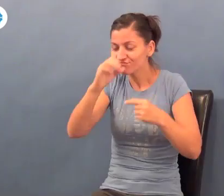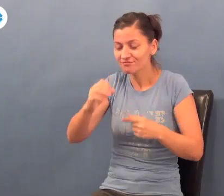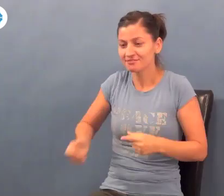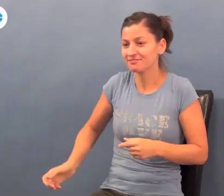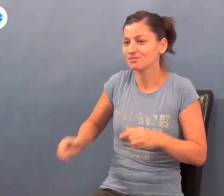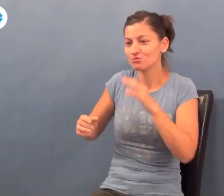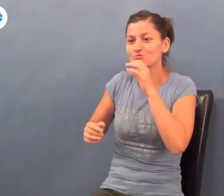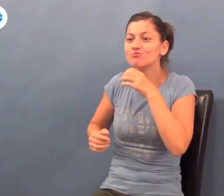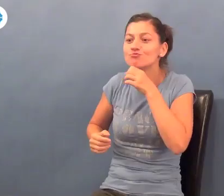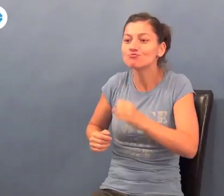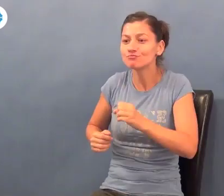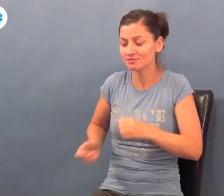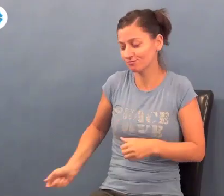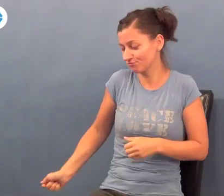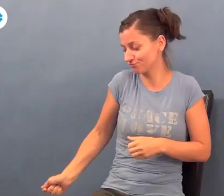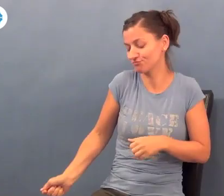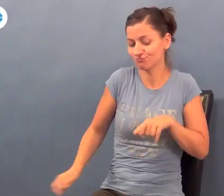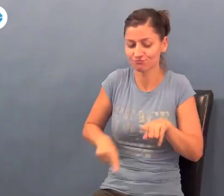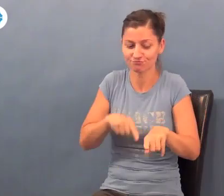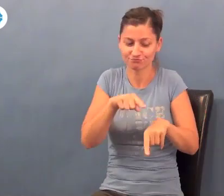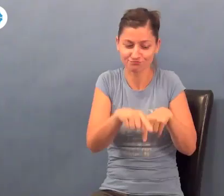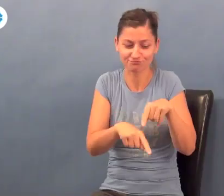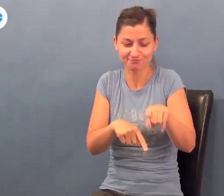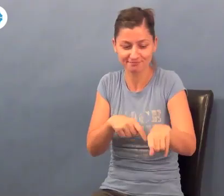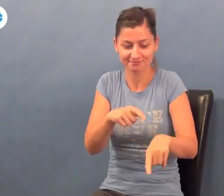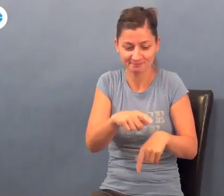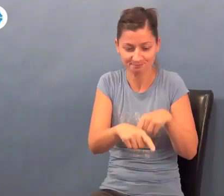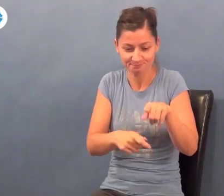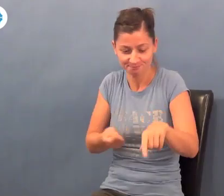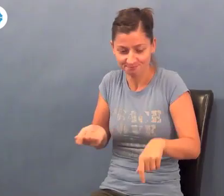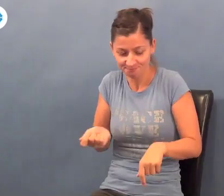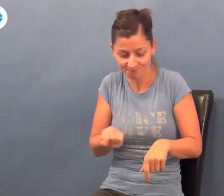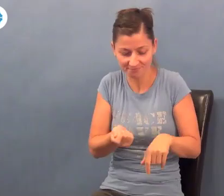Koza idzie na postronku.